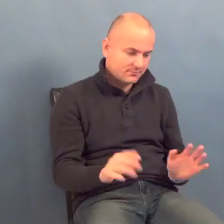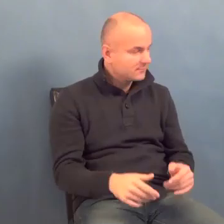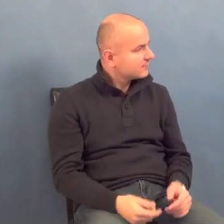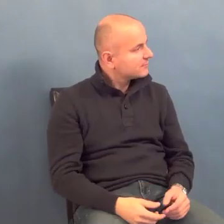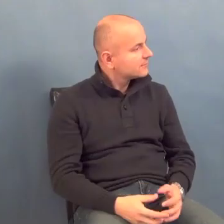Nie wiem.